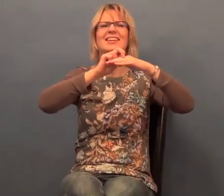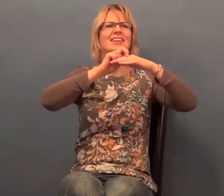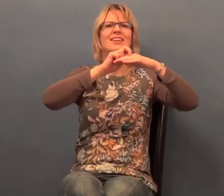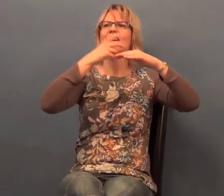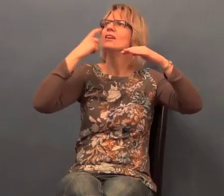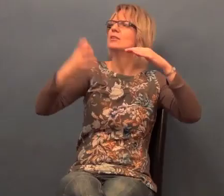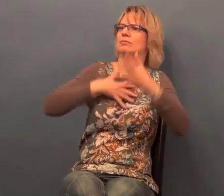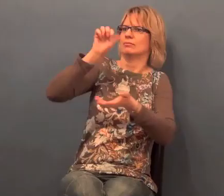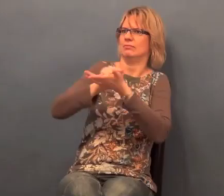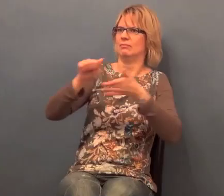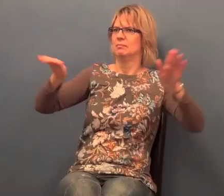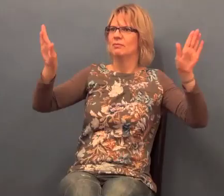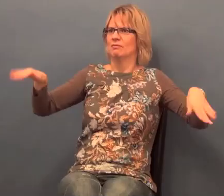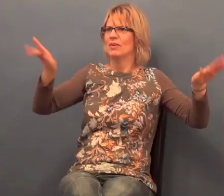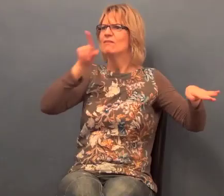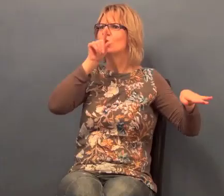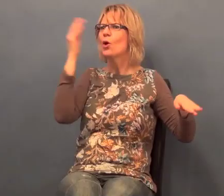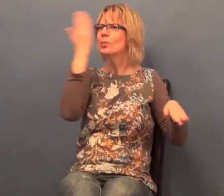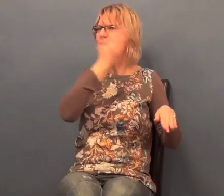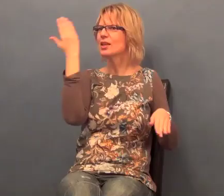Przestraszył się, bo zauważył czarnego fruwającego ptaka.